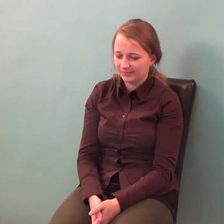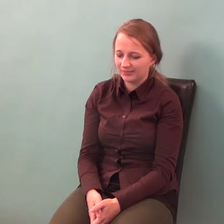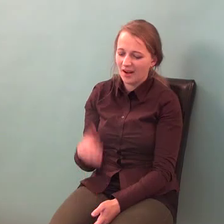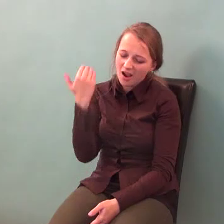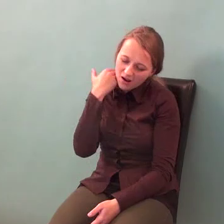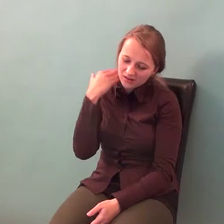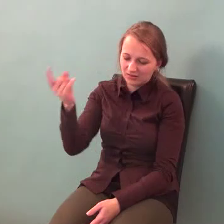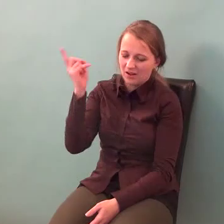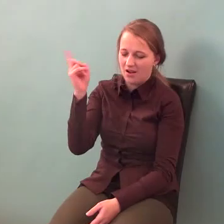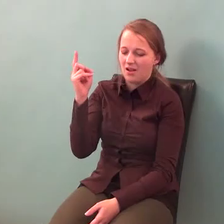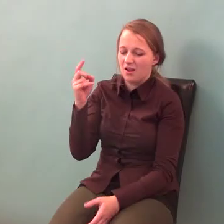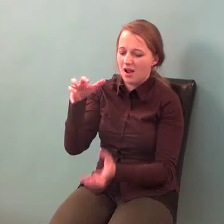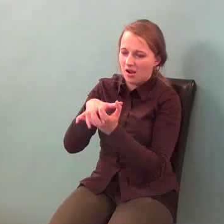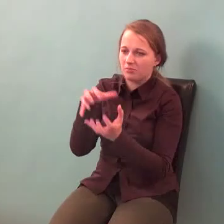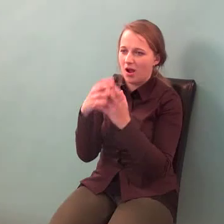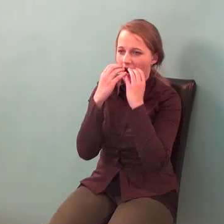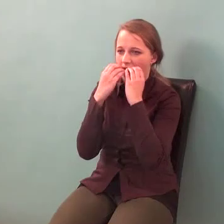Zakaz picia alkoholu i jedzenia hamburgerów.